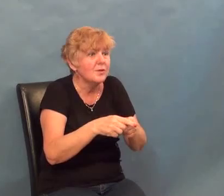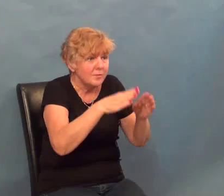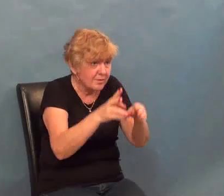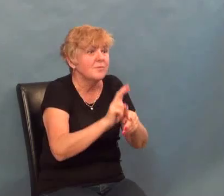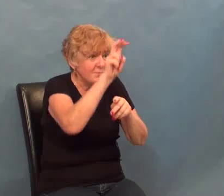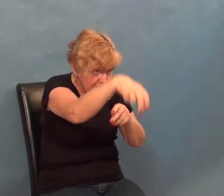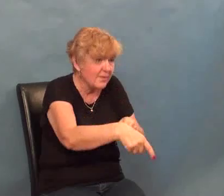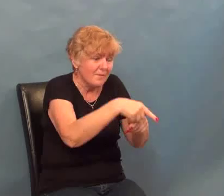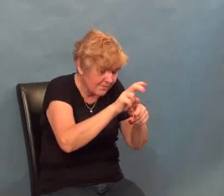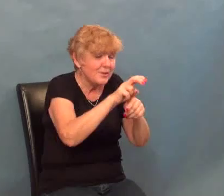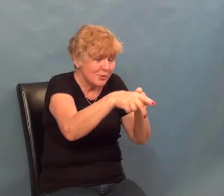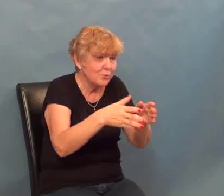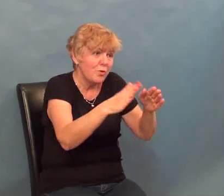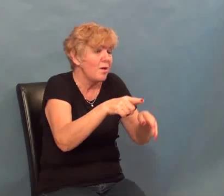Następnie wyskoczyła ze słoja.